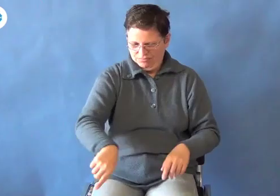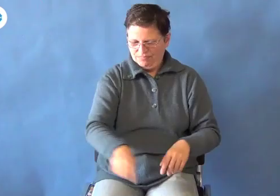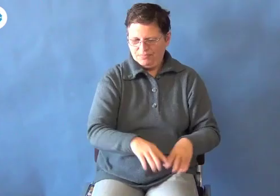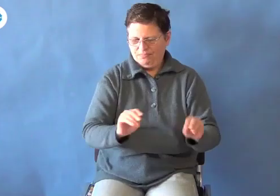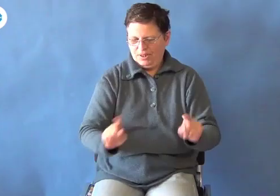Podwójnie przekreślone.